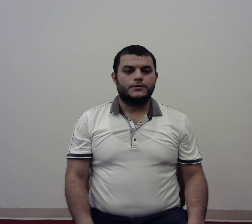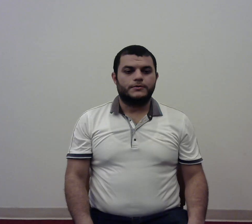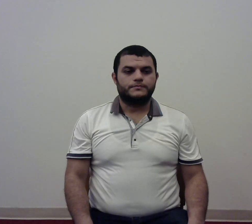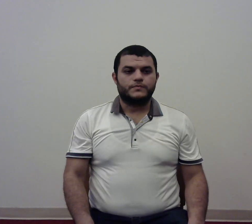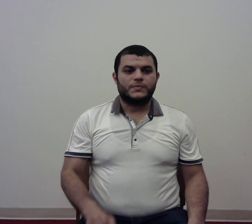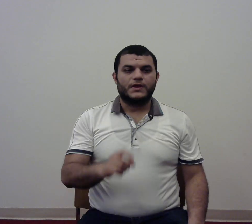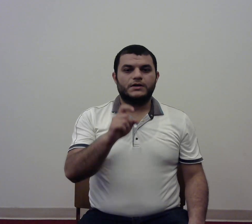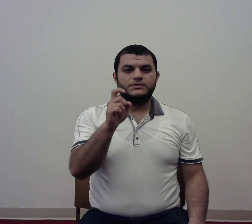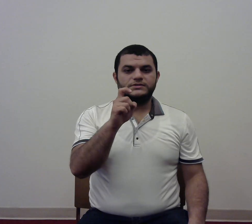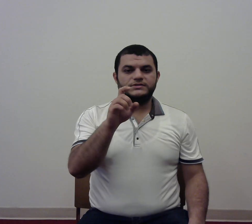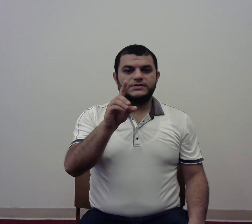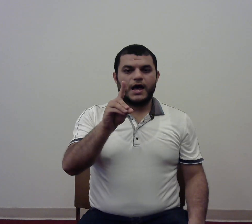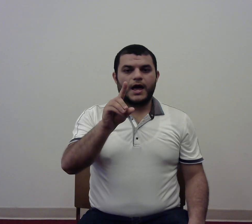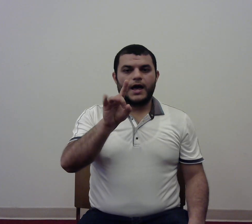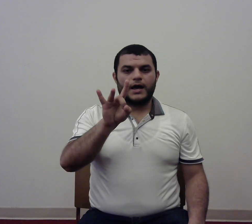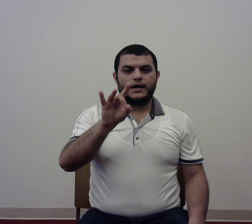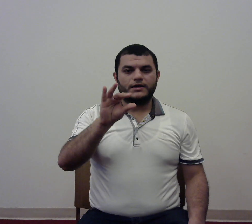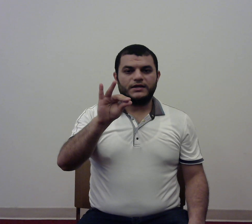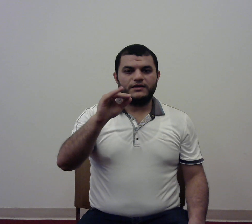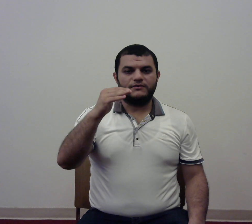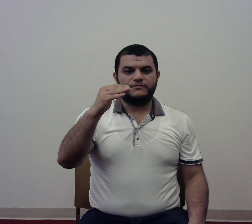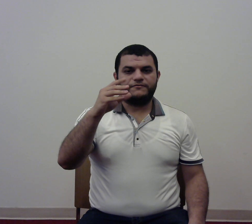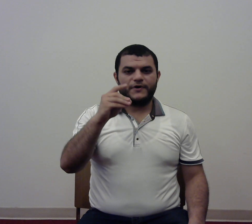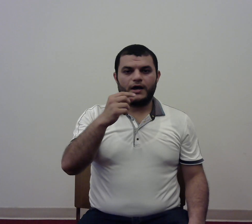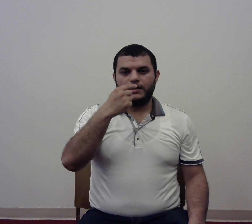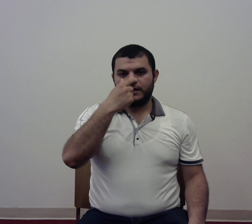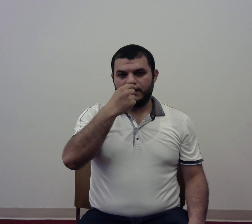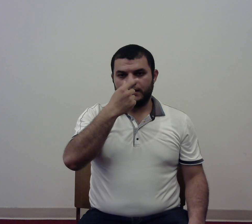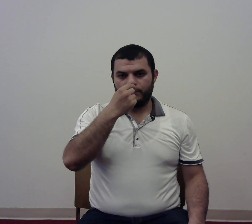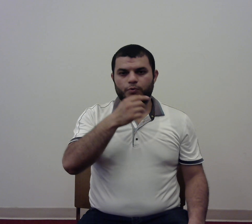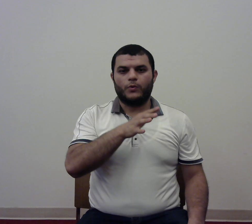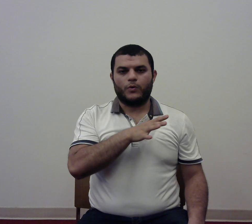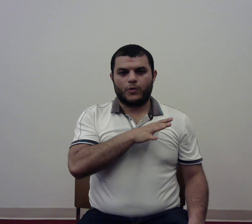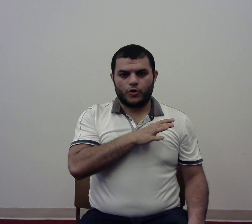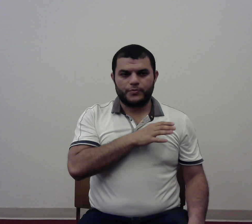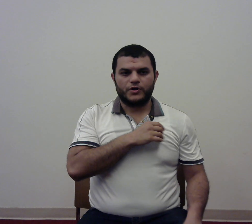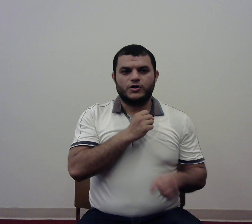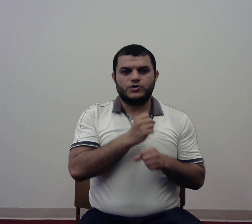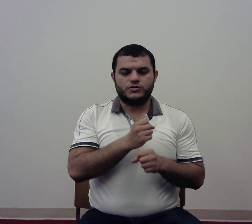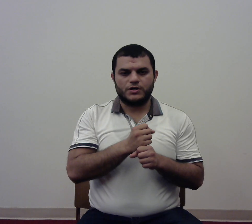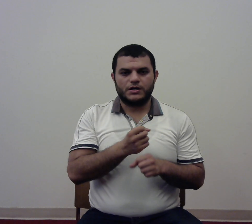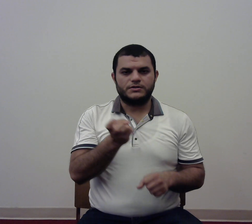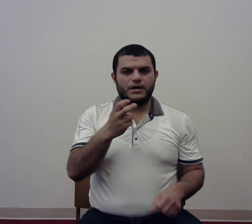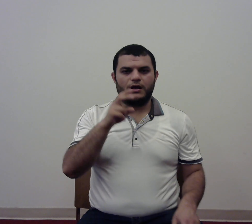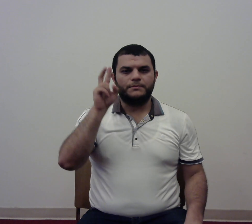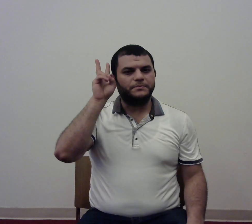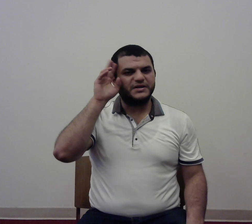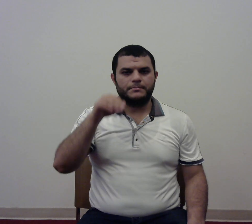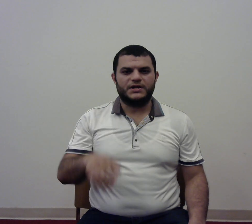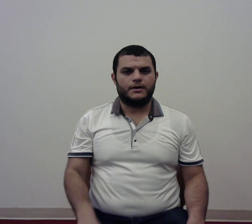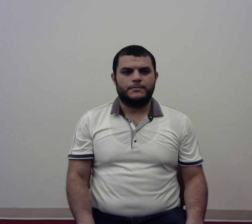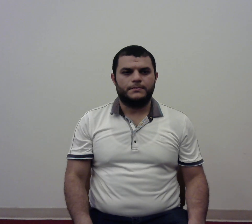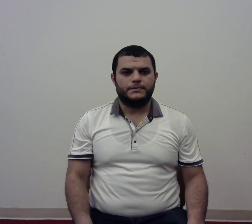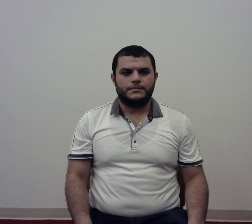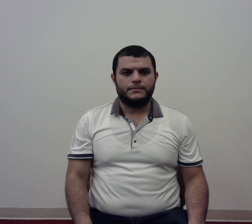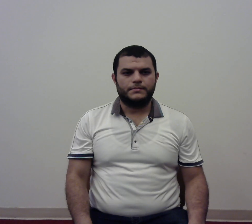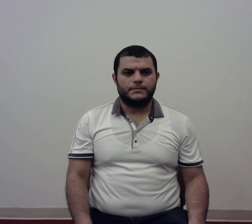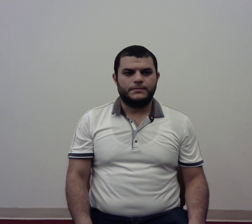Zərifə qrip olub, işə gələ bilmir